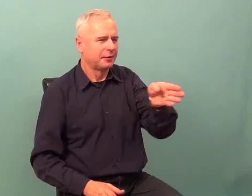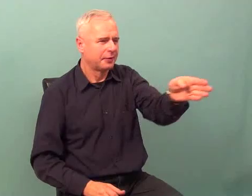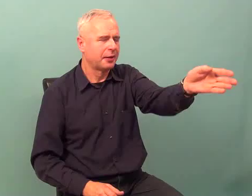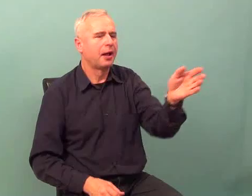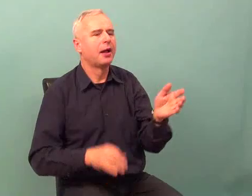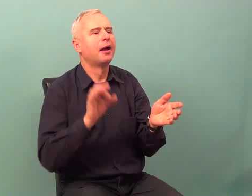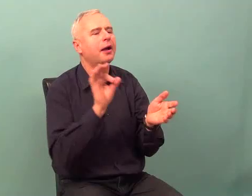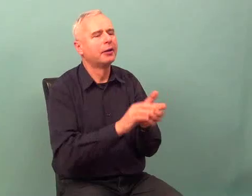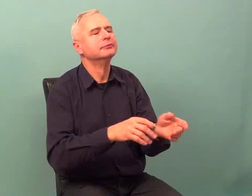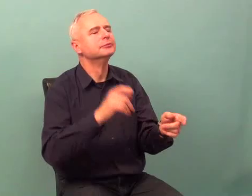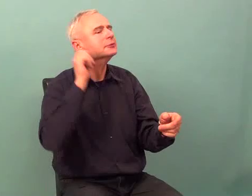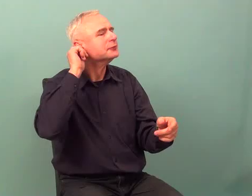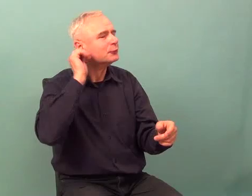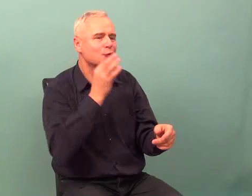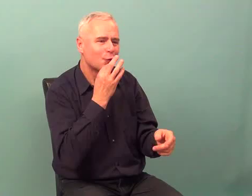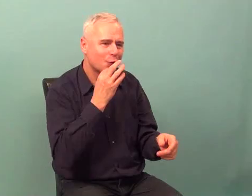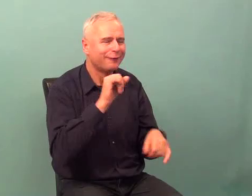Akurat jechała na rowerze młoda dziewczyna.